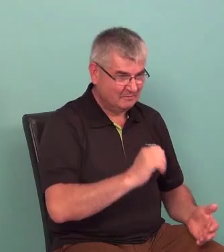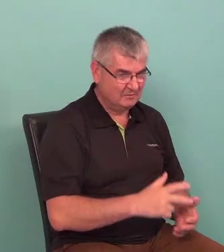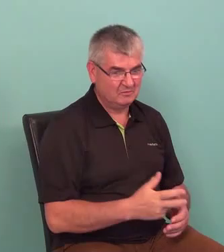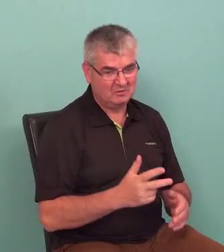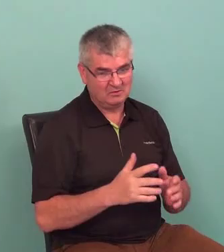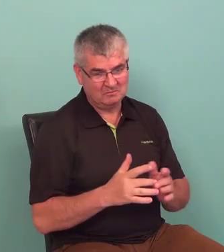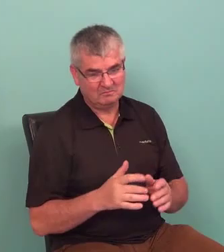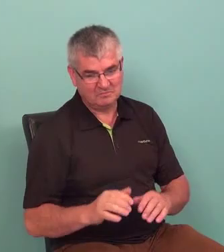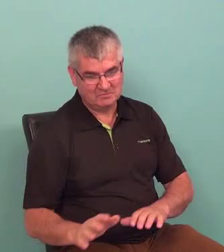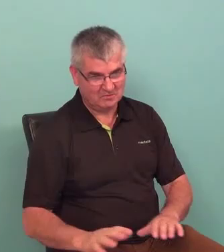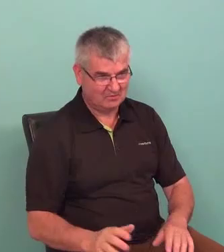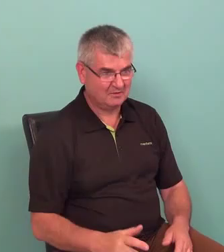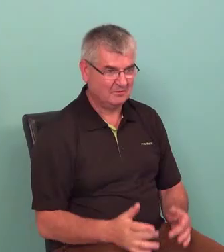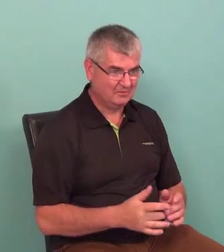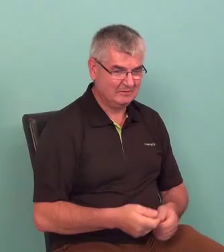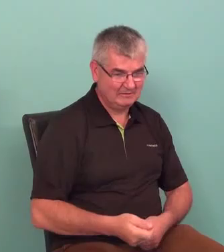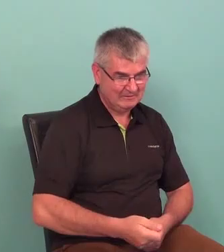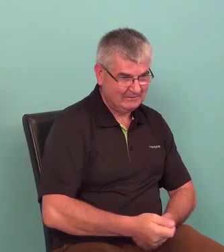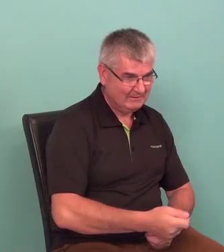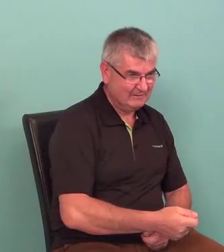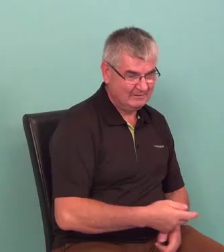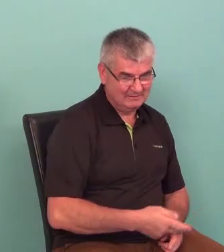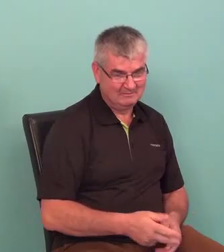Dodatkowo pomagam sprzątać w domu, myć podłogi mopem, żeby były czyste.